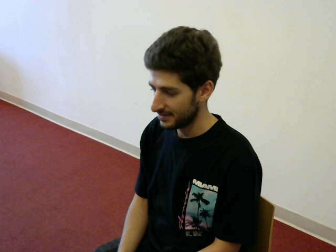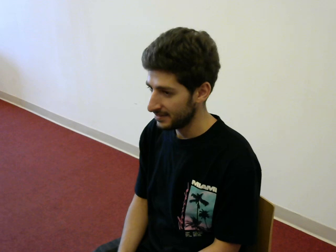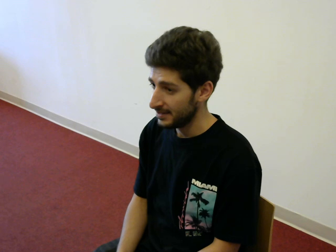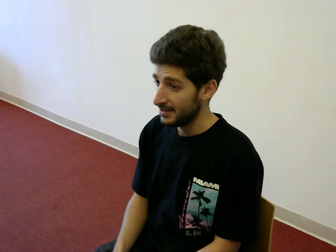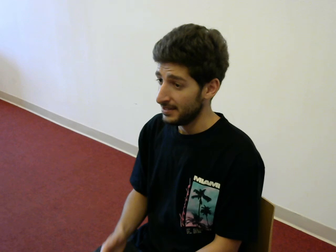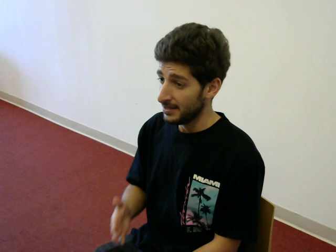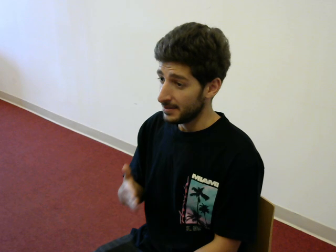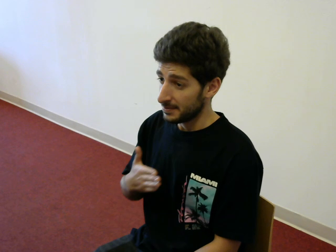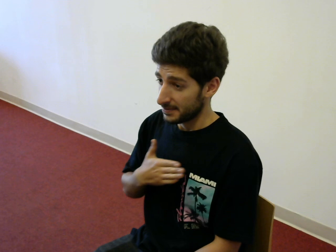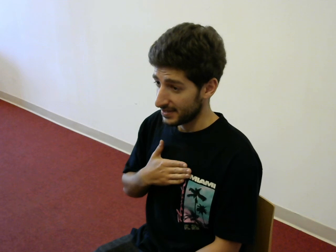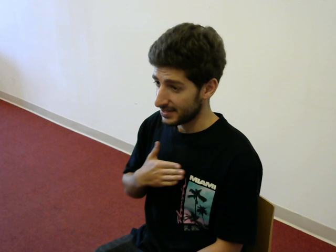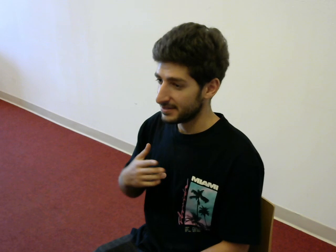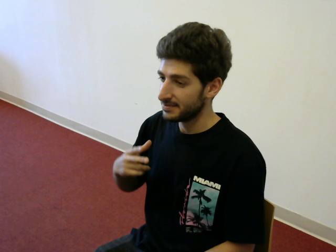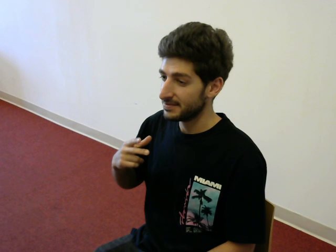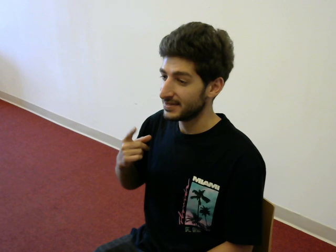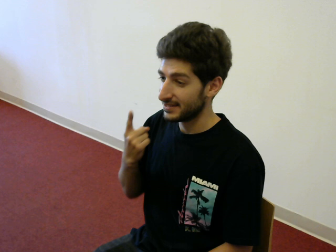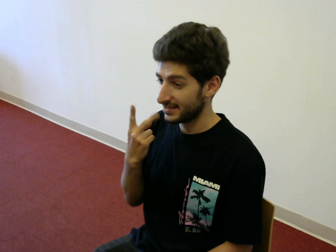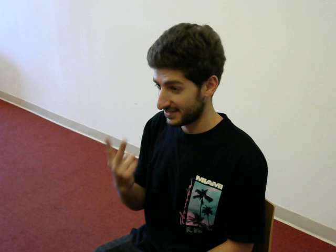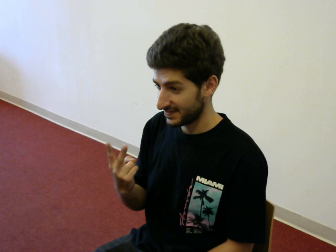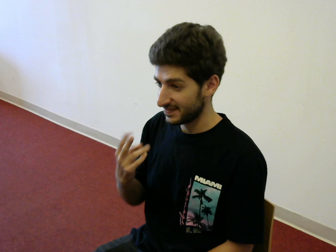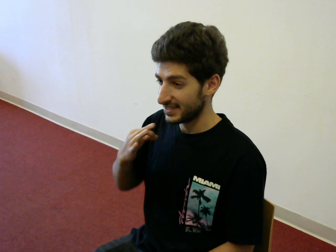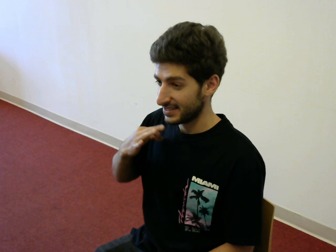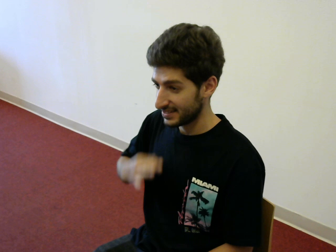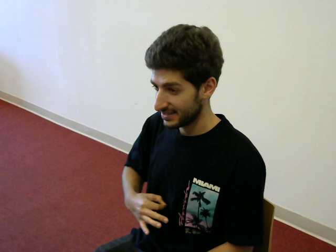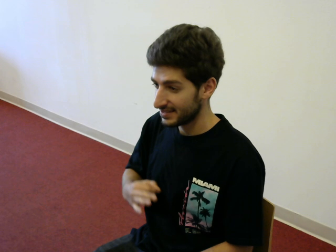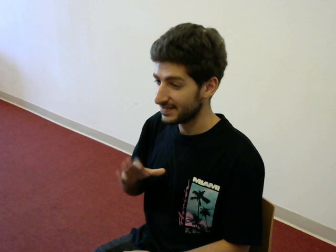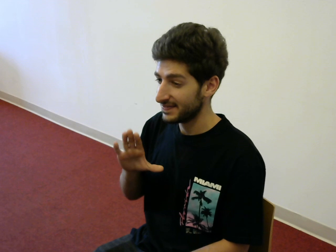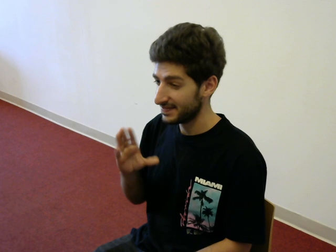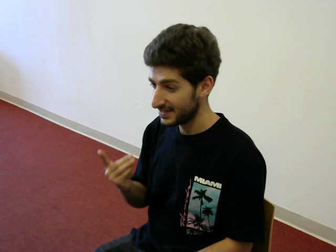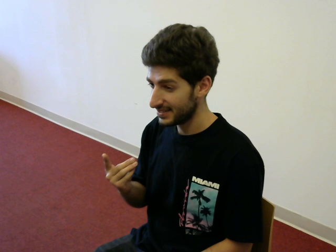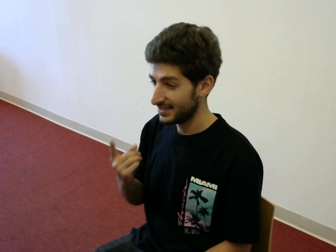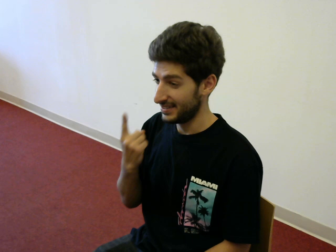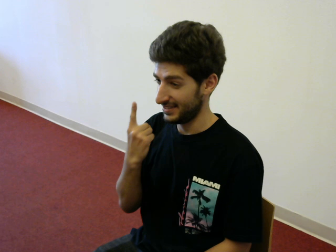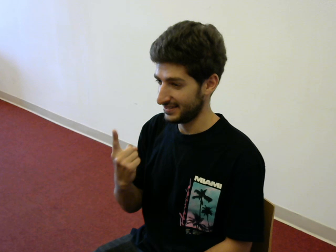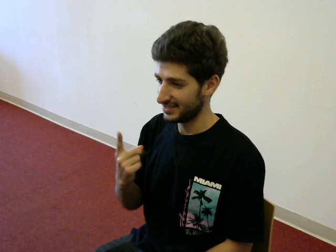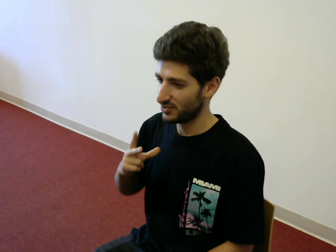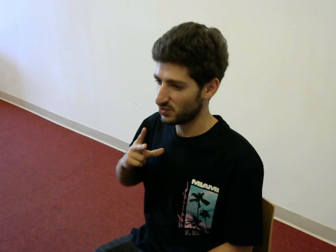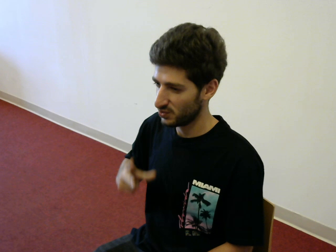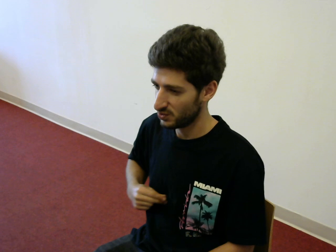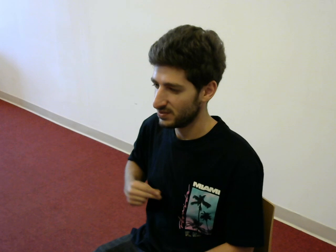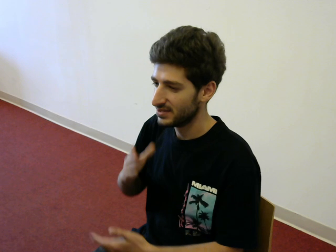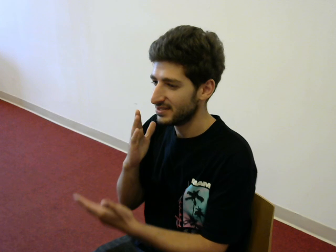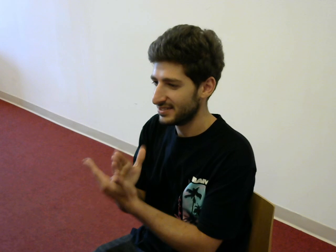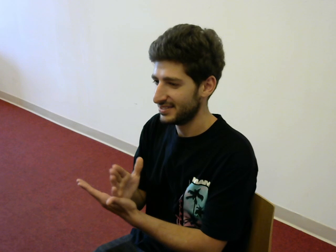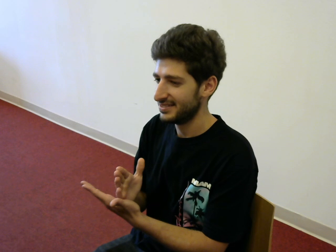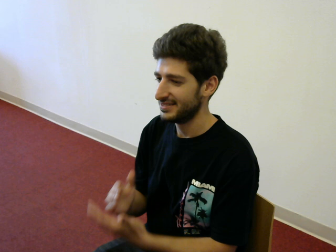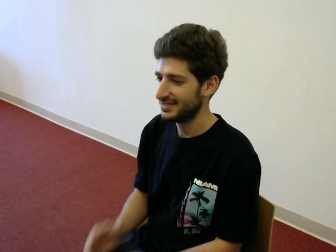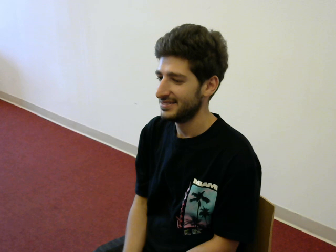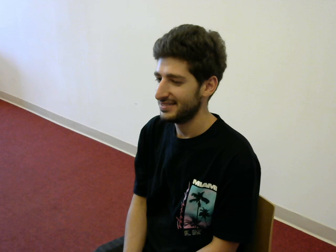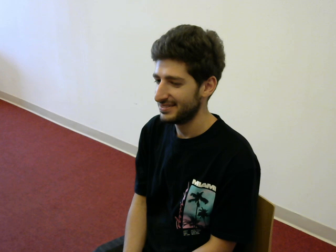Mənim 2 oğlum və 1 qızım var